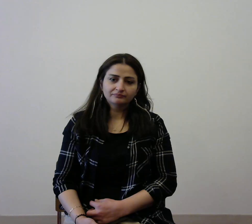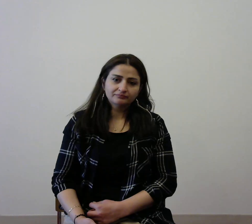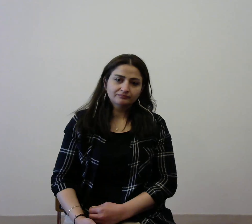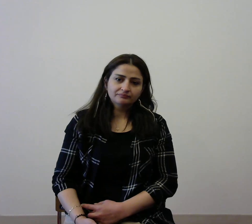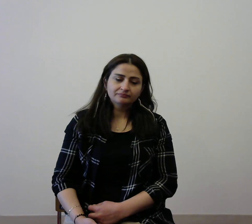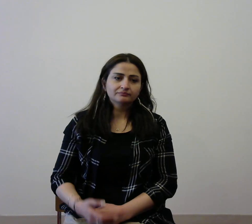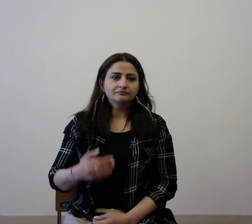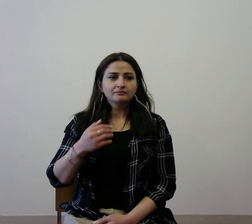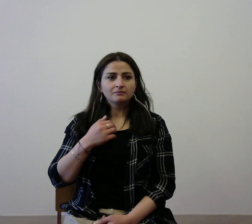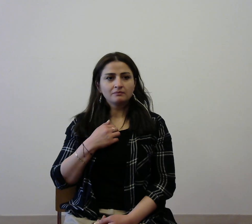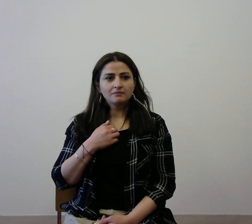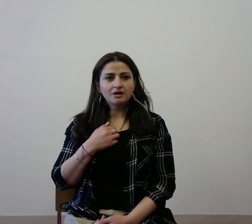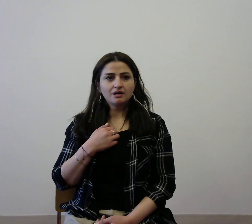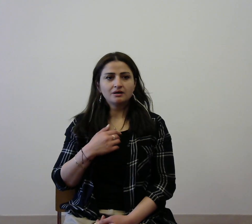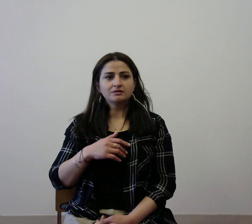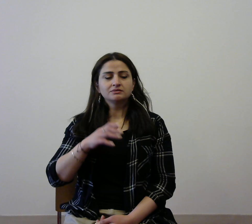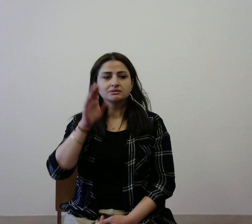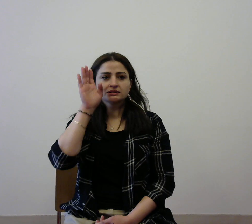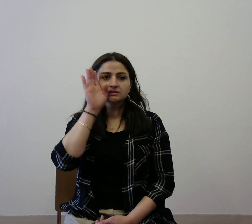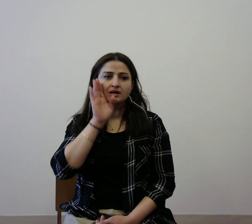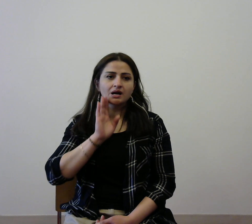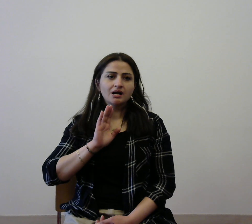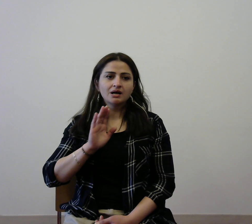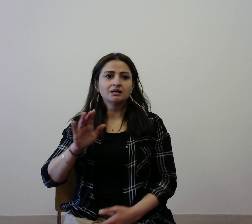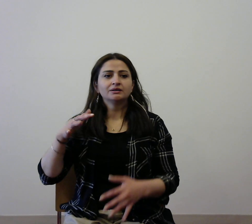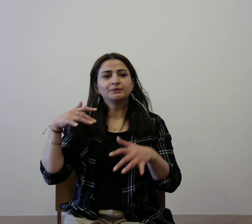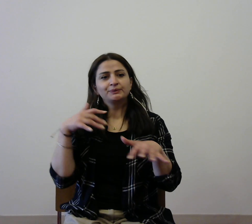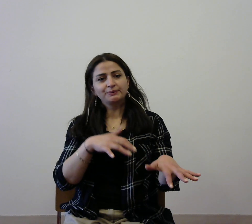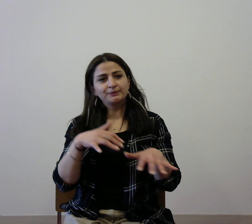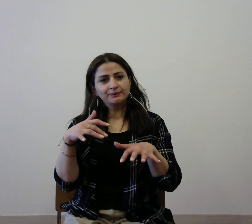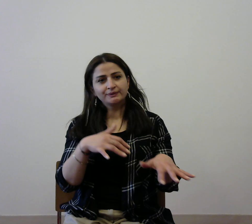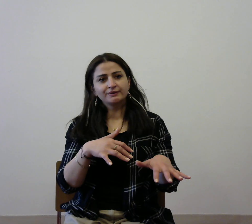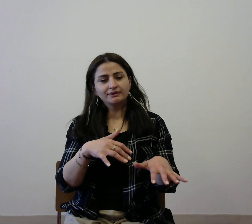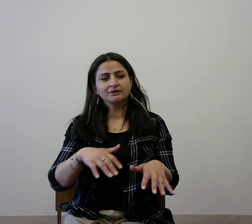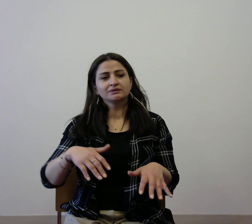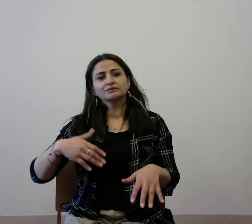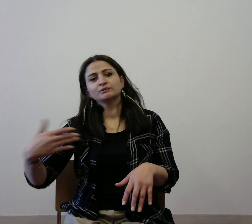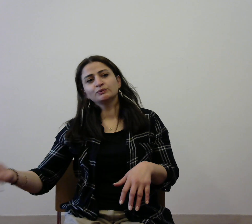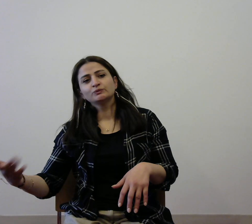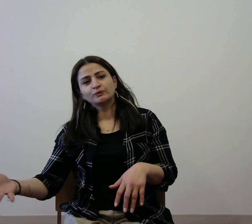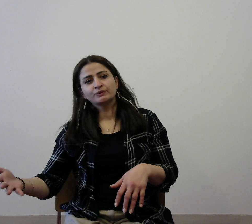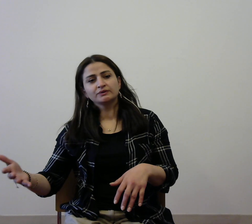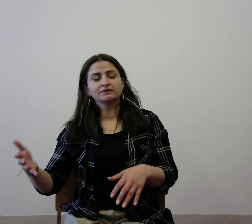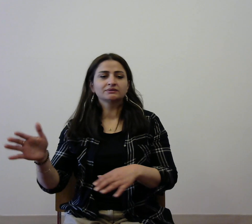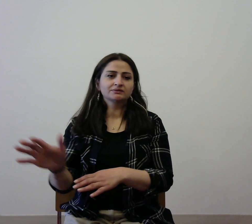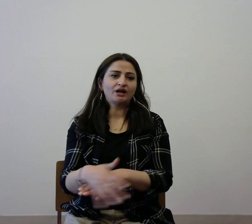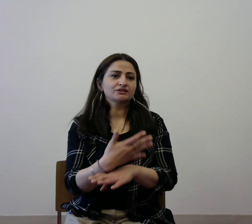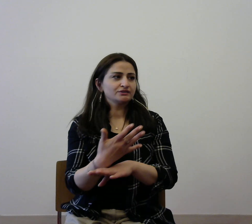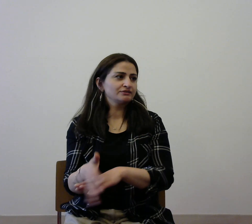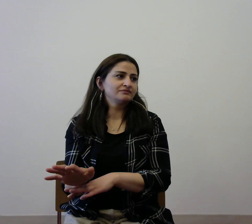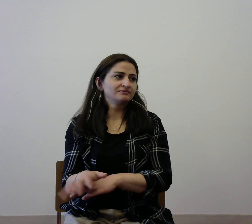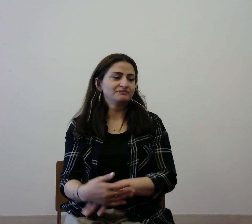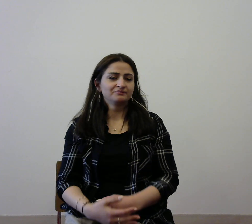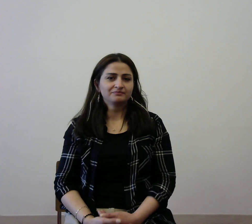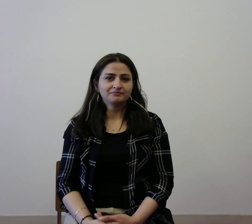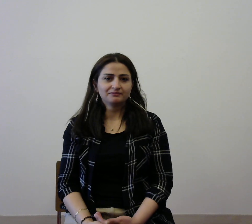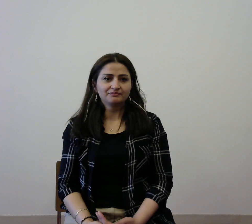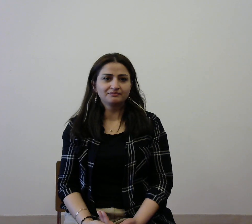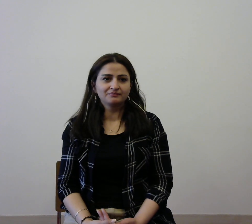Mən səhərlər dənizin kənarında gəzirəm